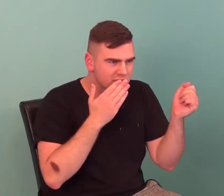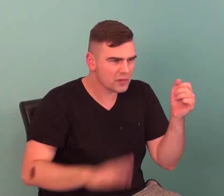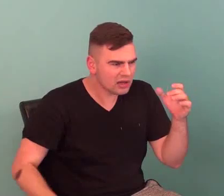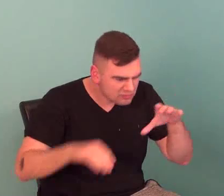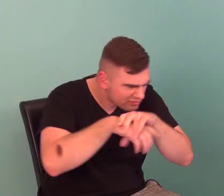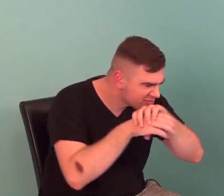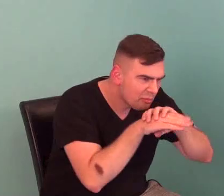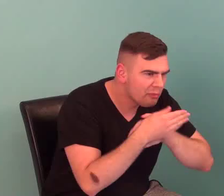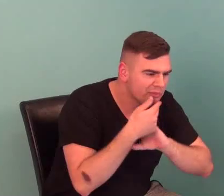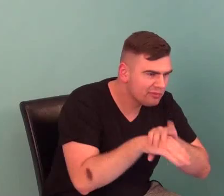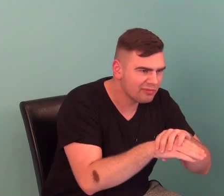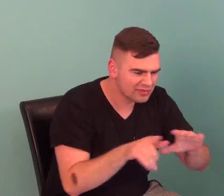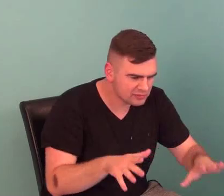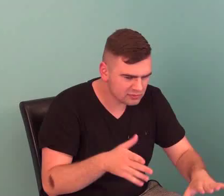Pies wkłada głowę do słoika i nic nie ma.